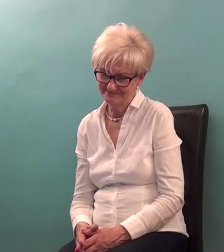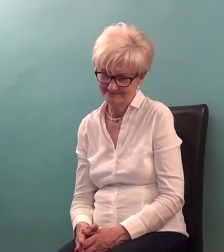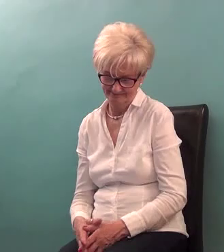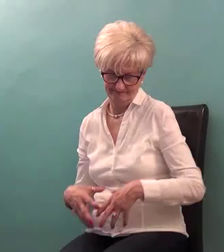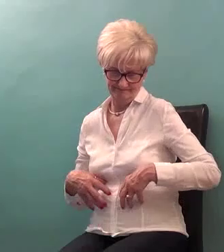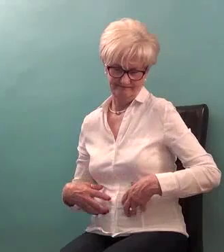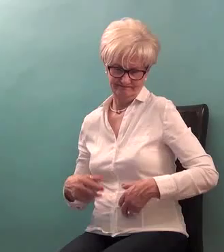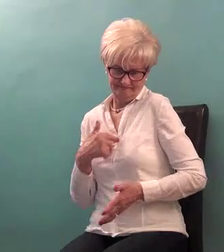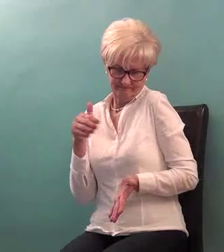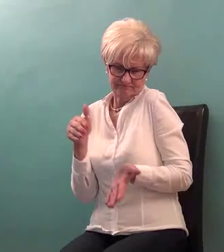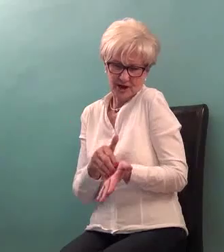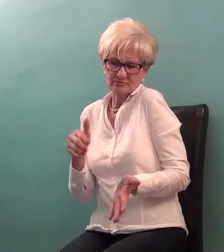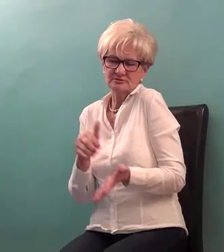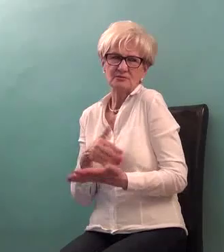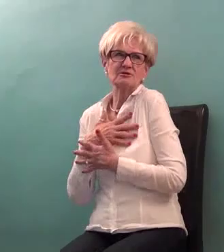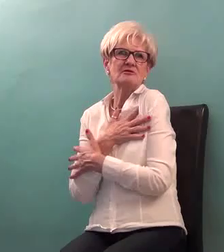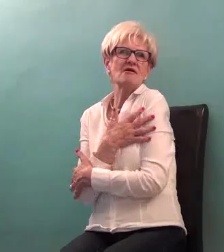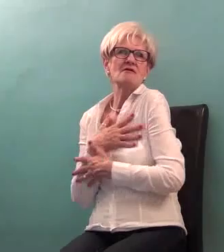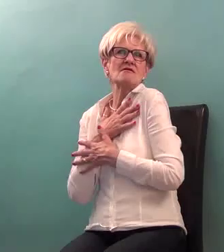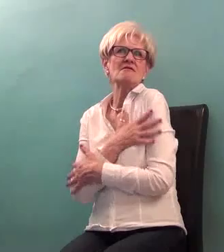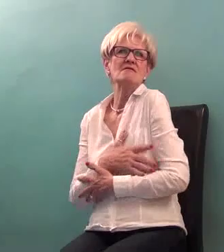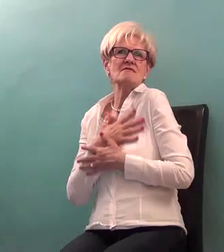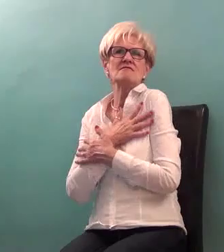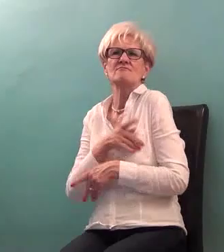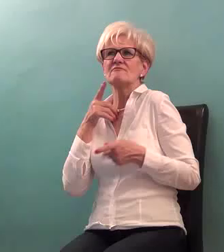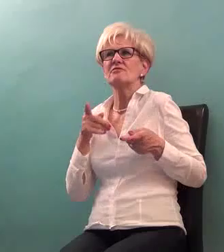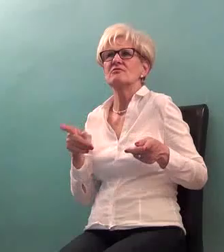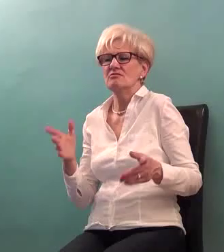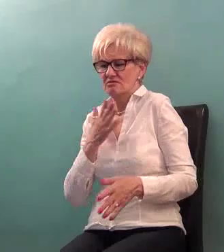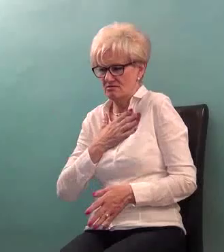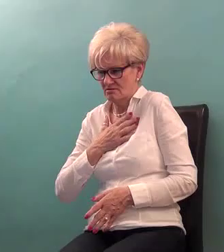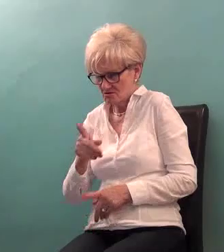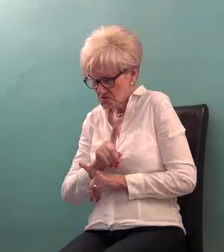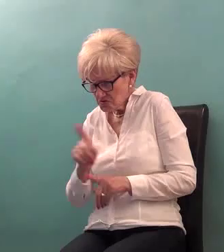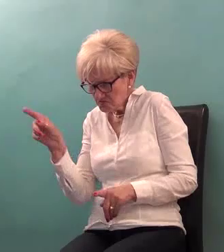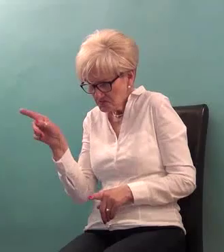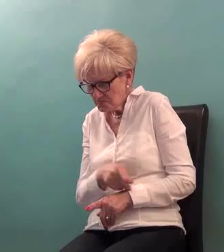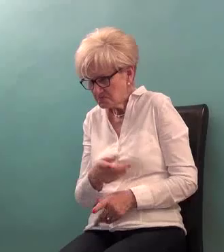Śmieszne to, ja potrzebuję się myć, lubię leżeć w wannie, czemu nie wolno?